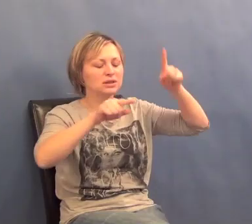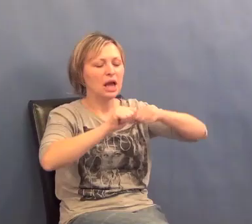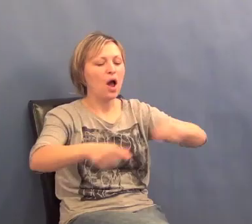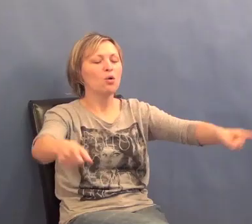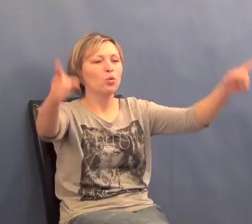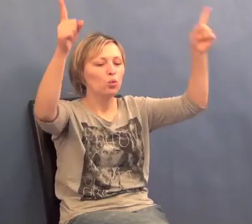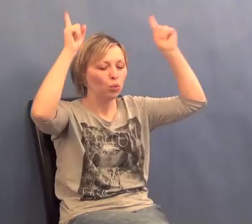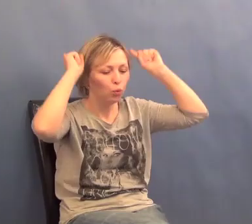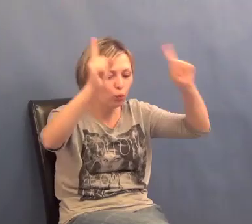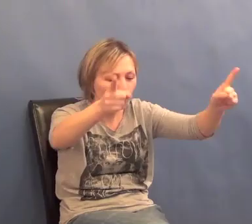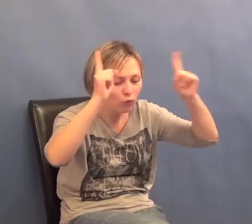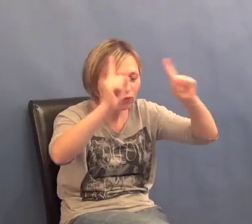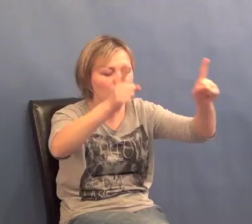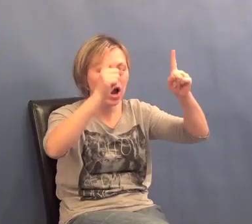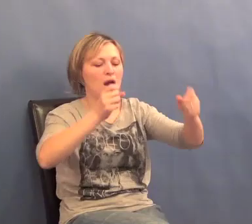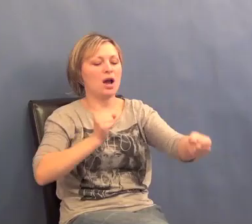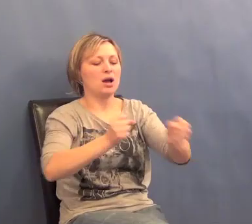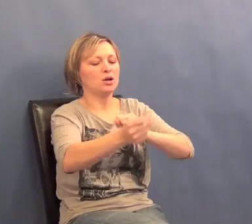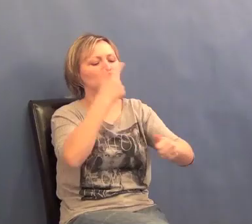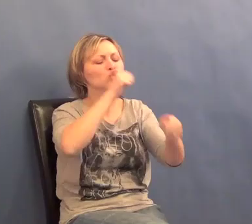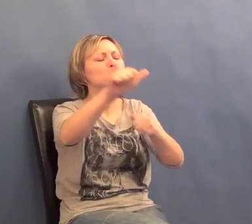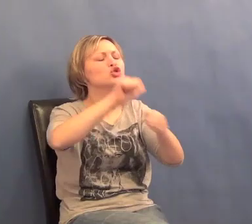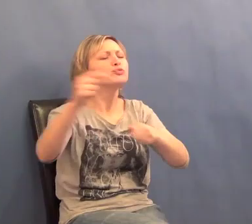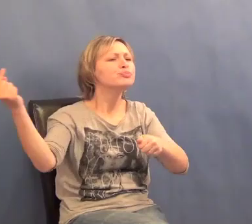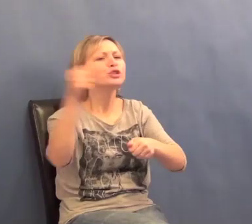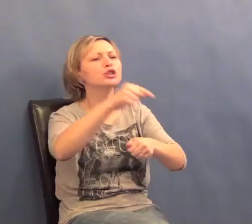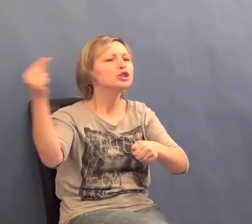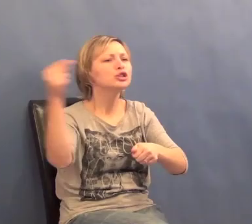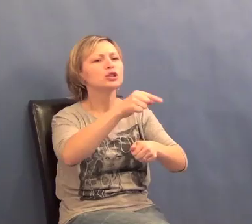To jest ostrzeżenie przed drezyną, bo tędy często przejeżdża.